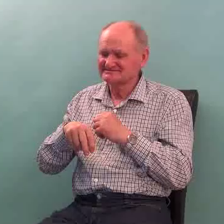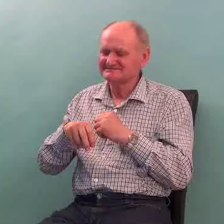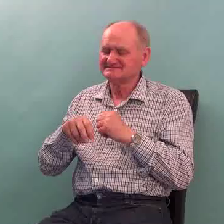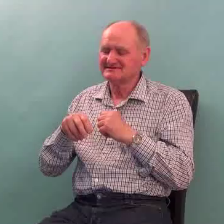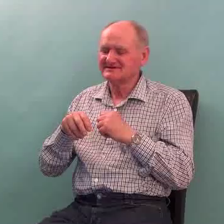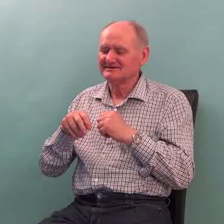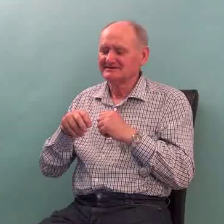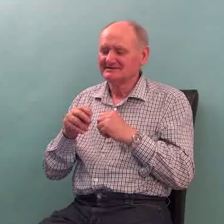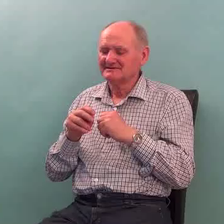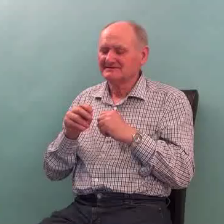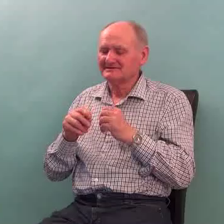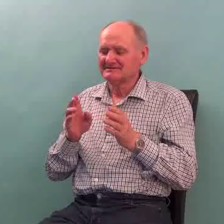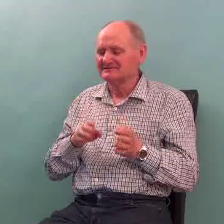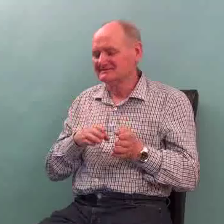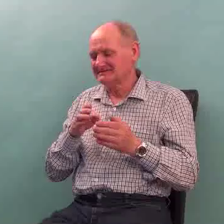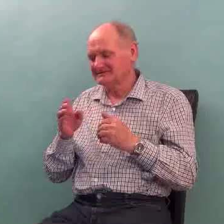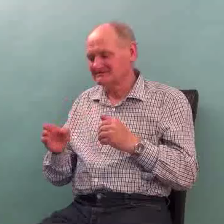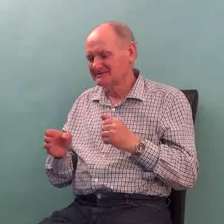Następny.